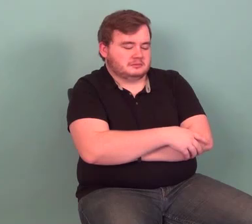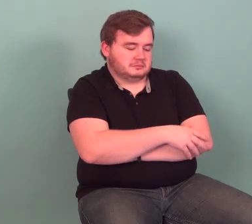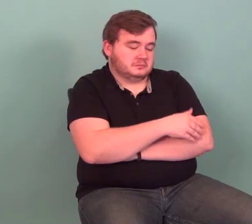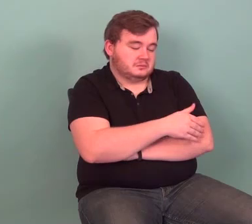Może.